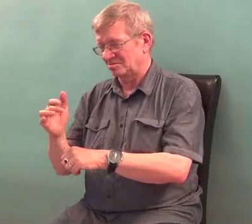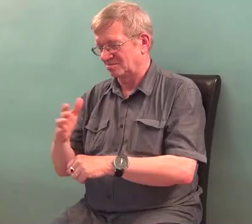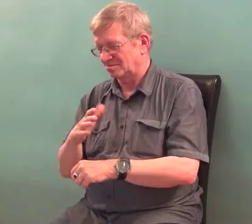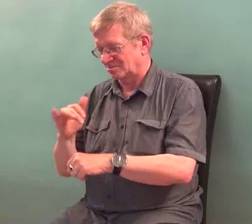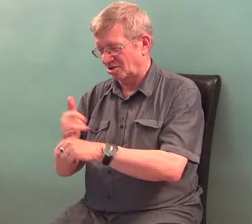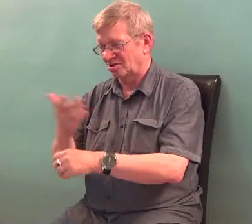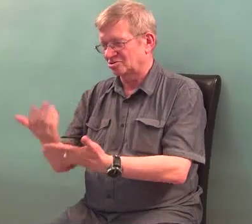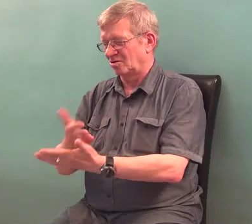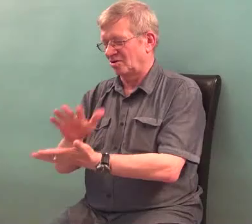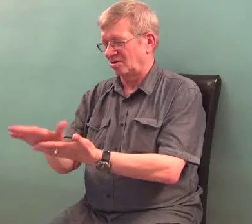W piątek znowu jest brudno.